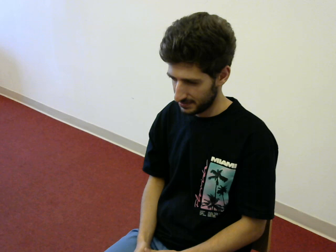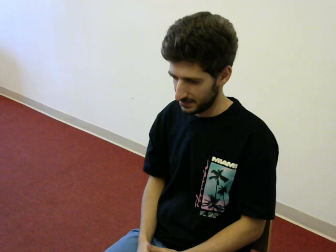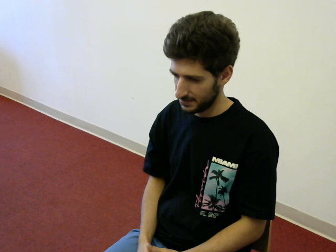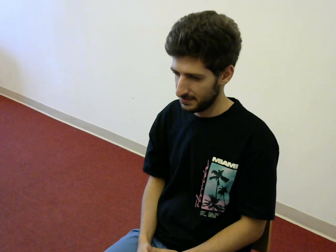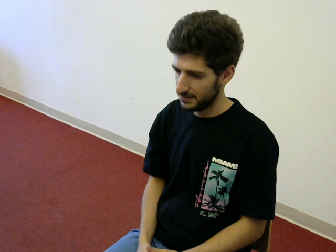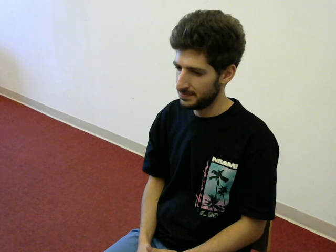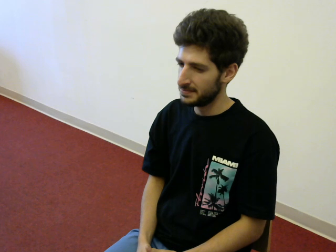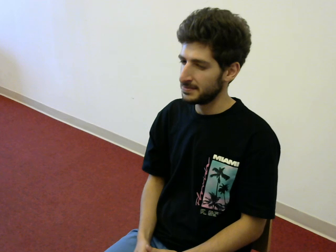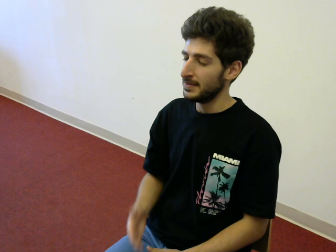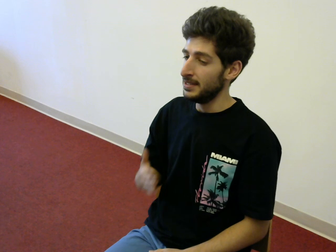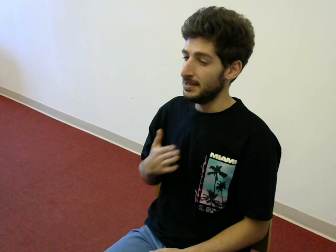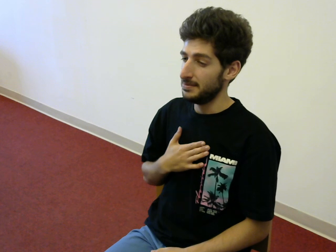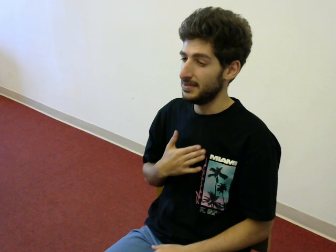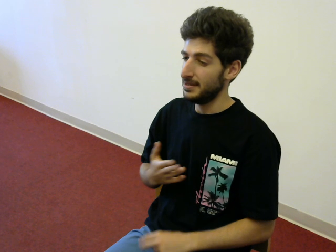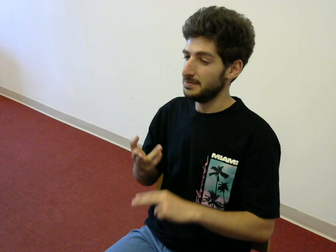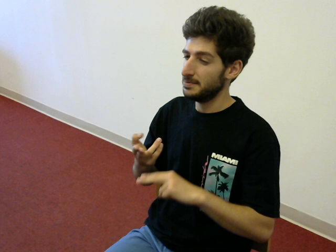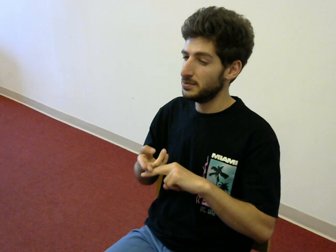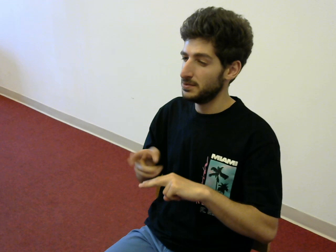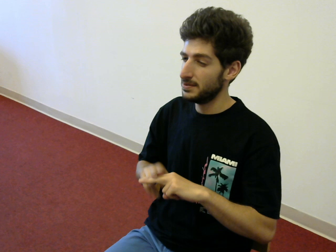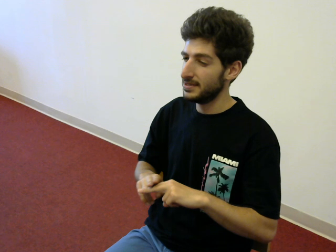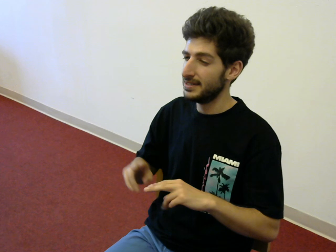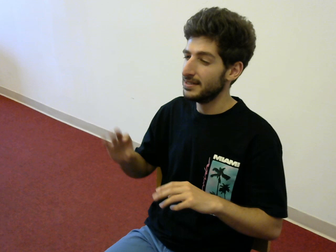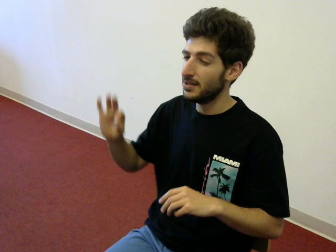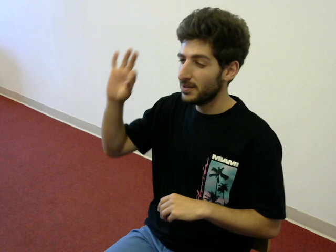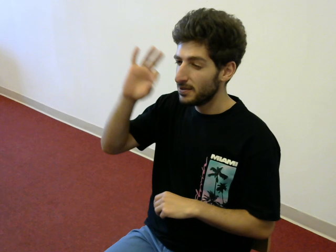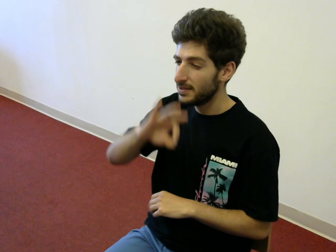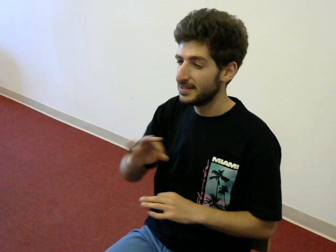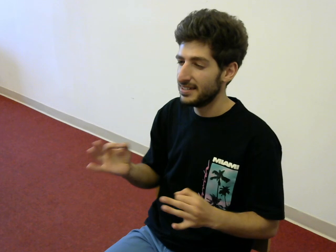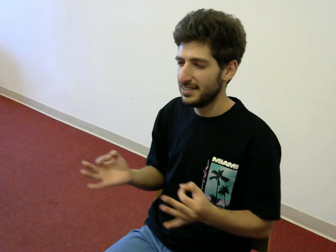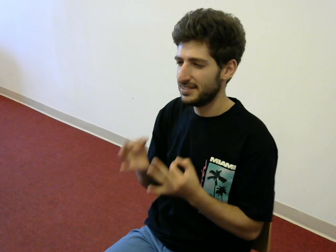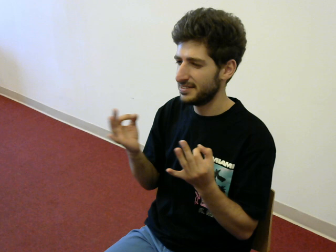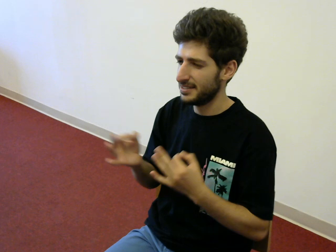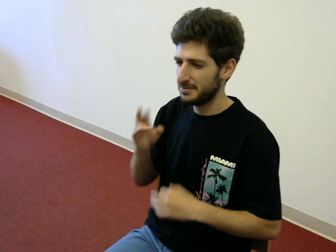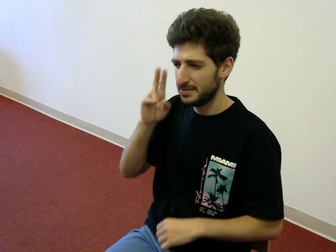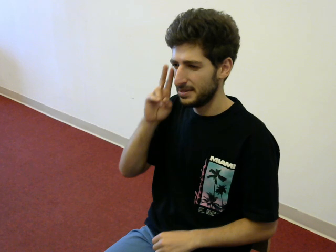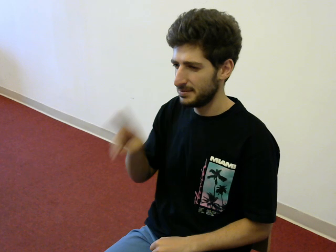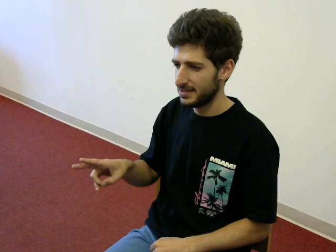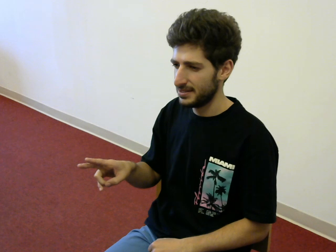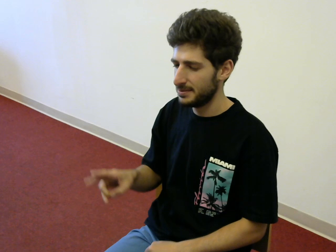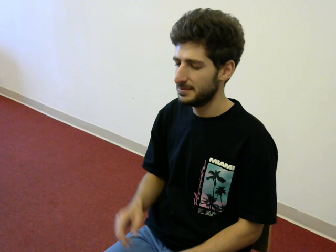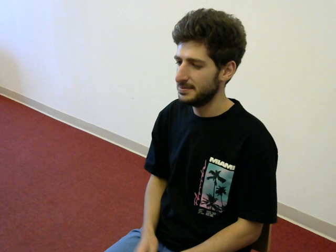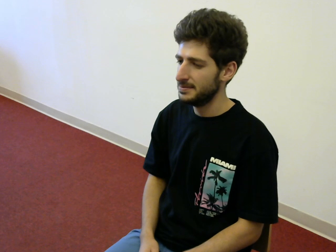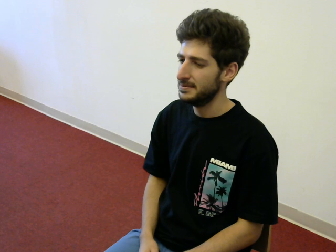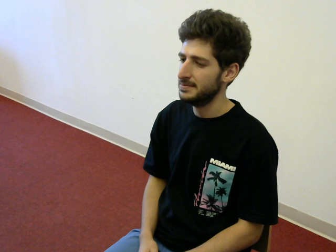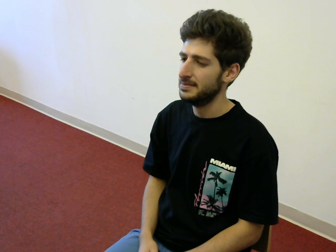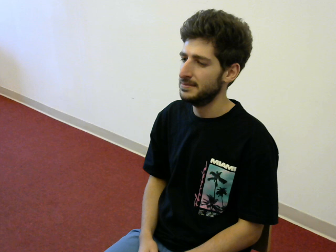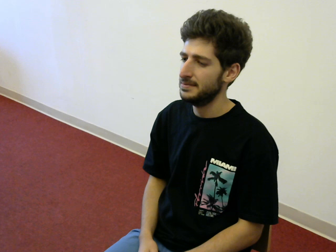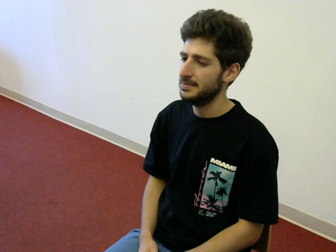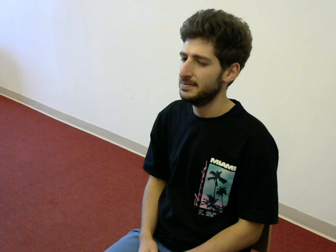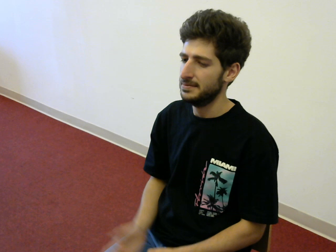Mən bu barədə heç nə bilmirəm